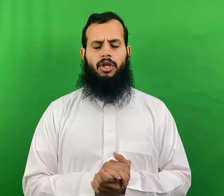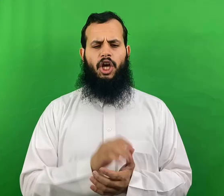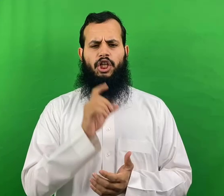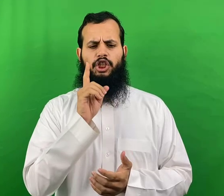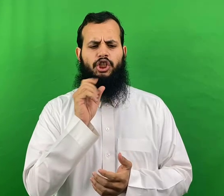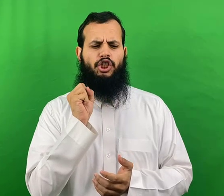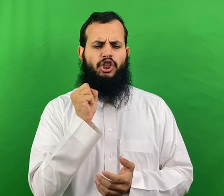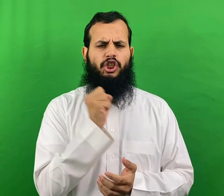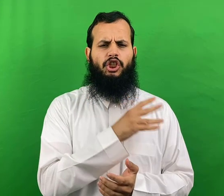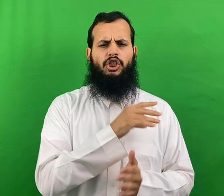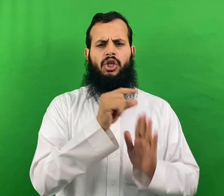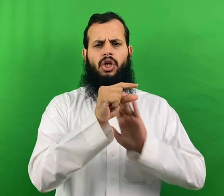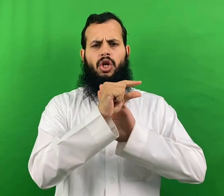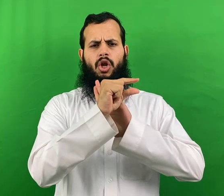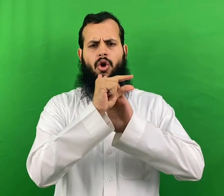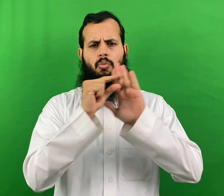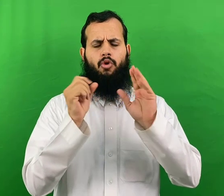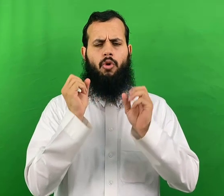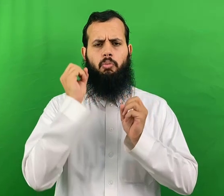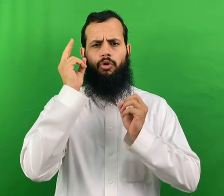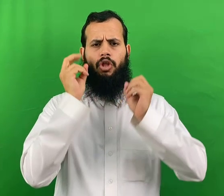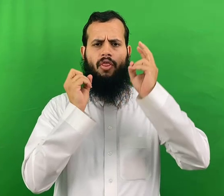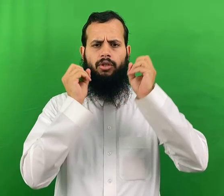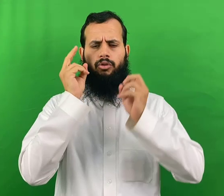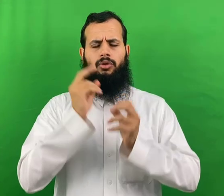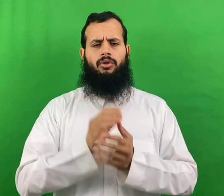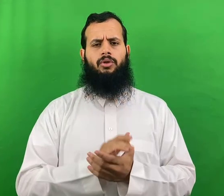شر الأمور محدثاتها